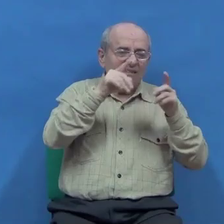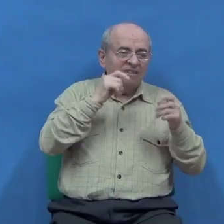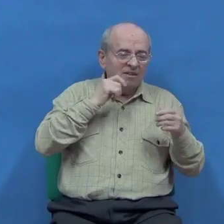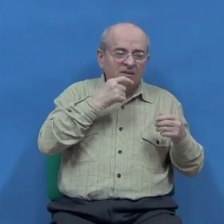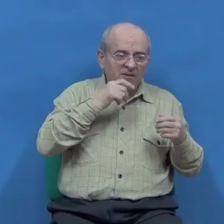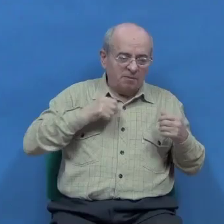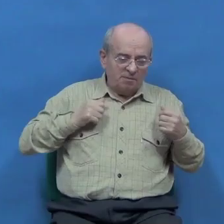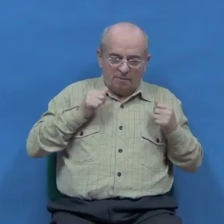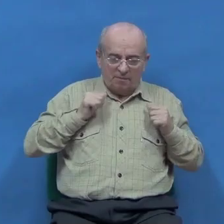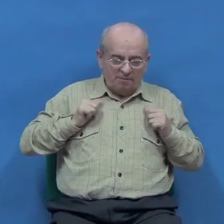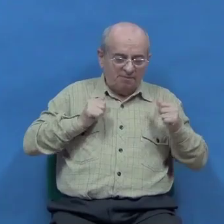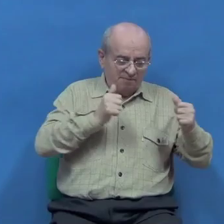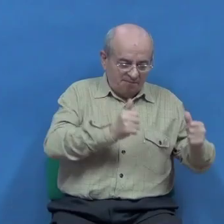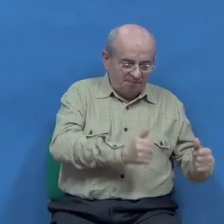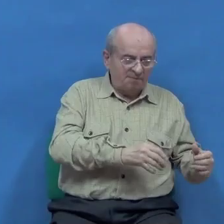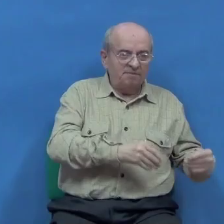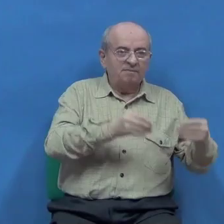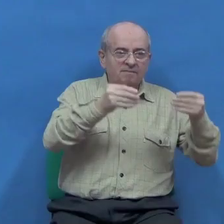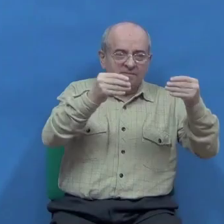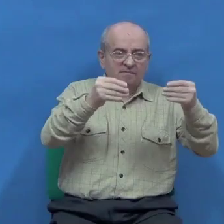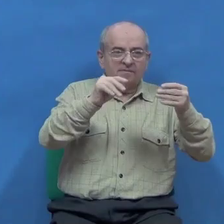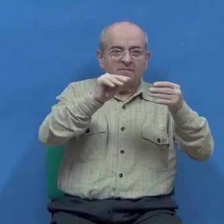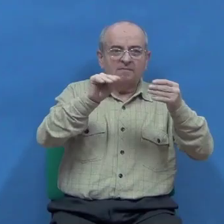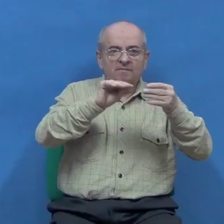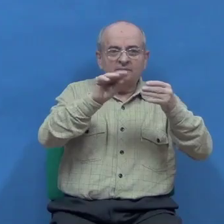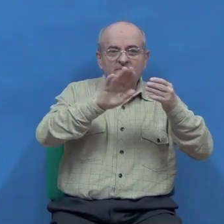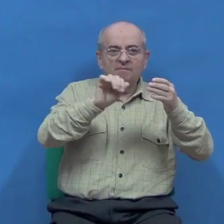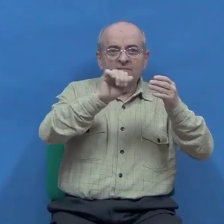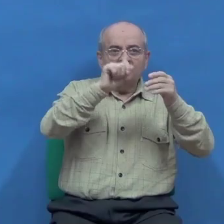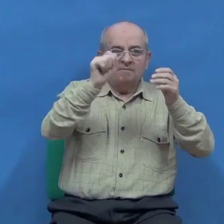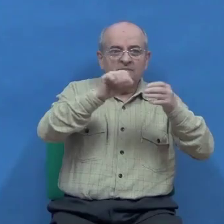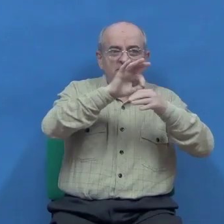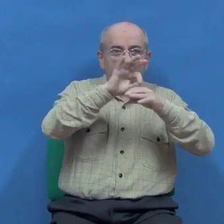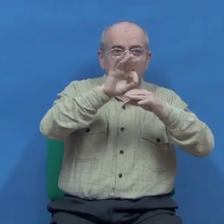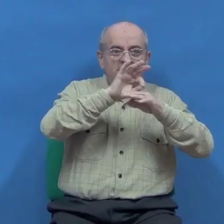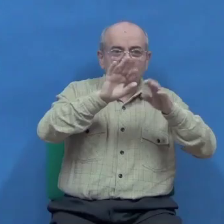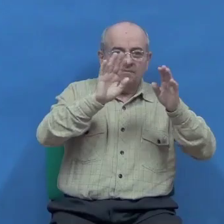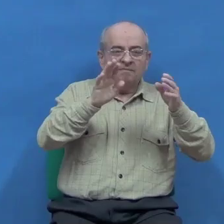Charlie Chaplin stawia szyby na ziemi i zaczyna naprawę.